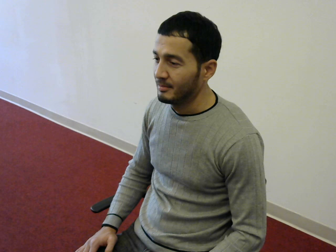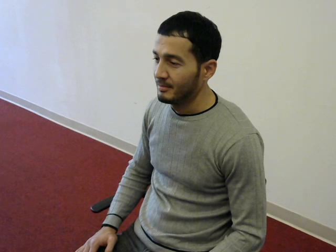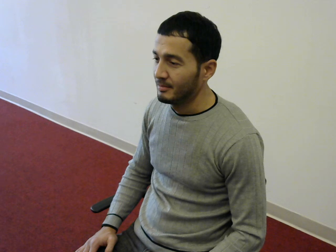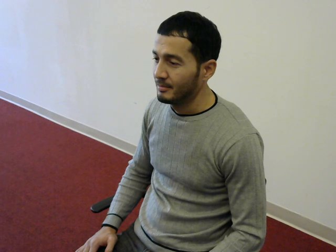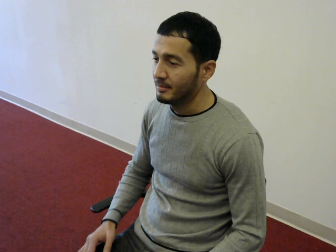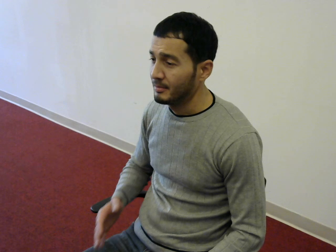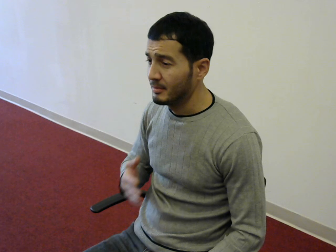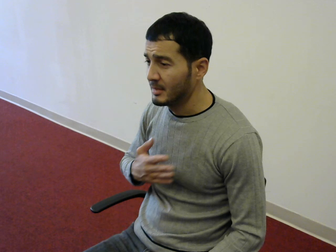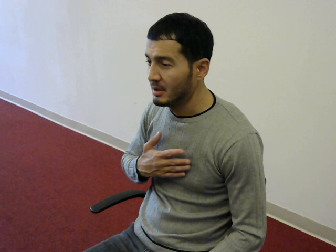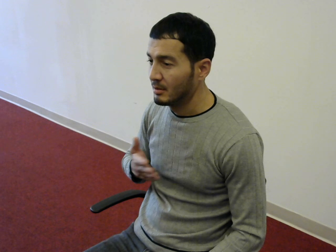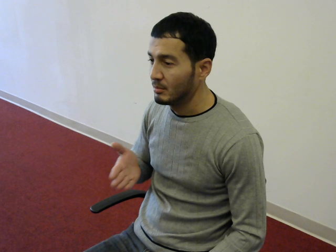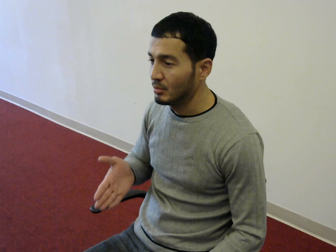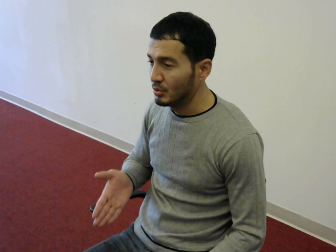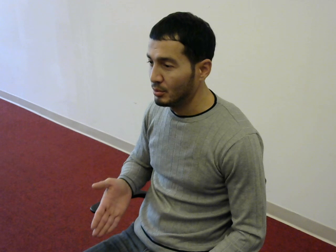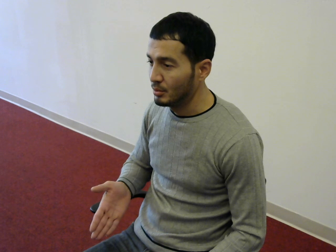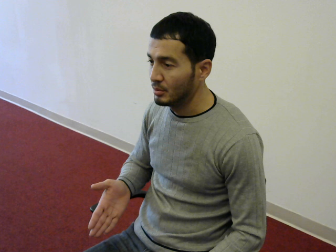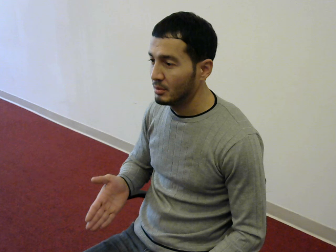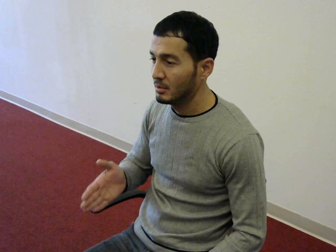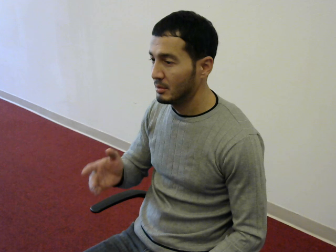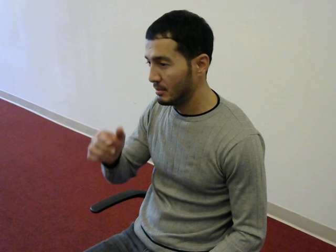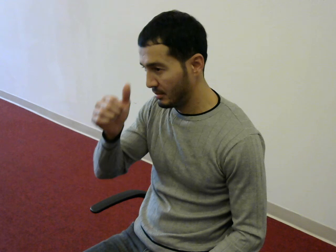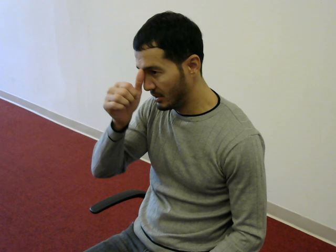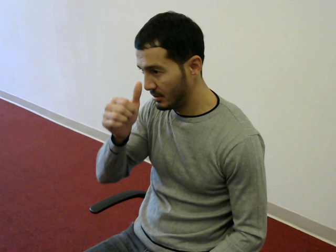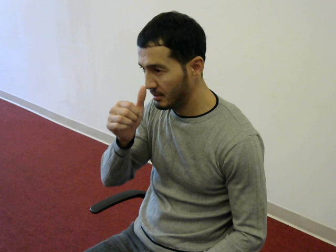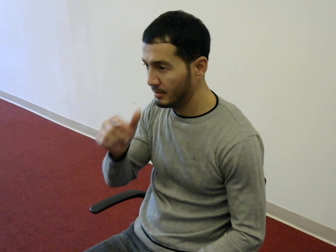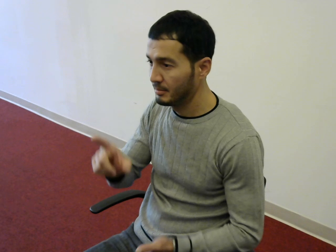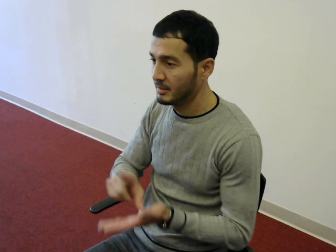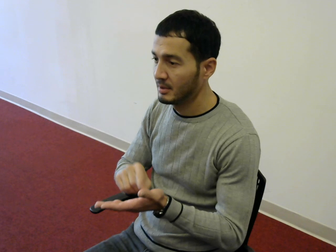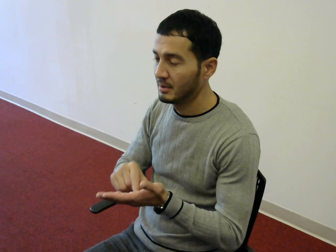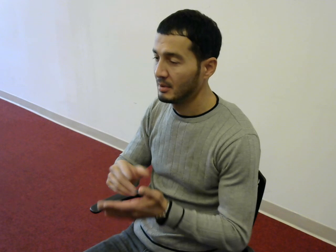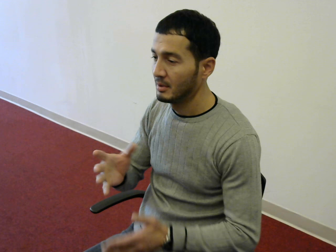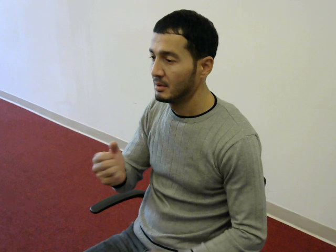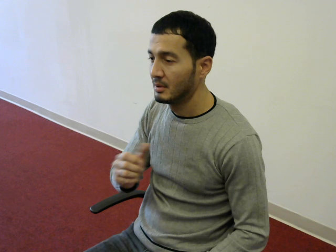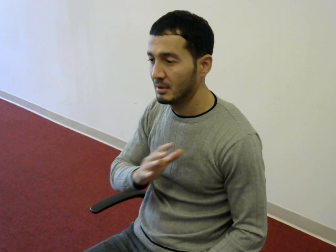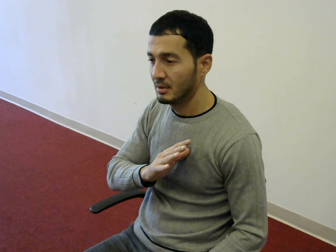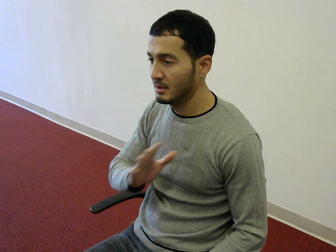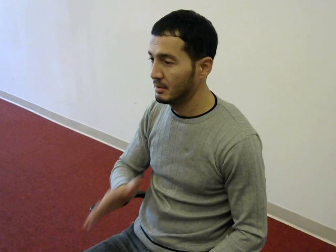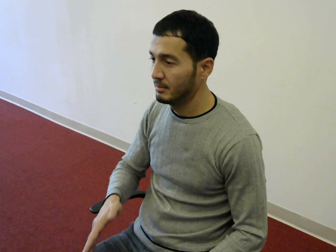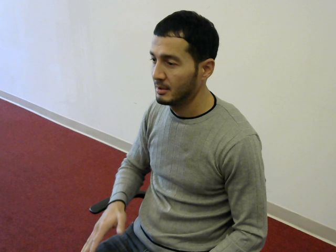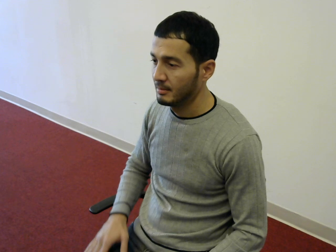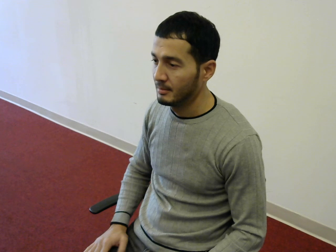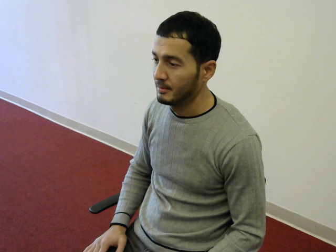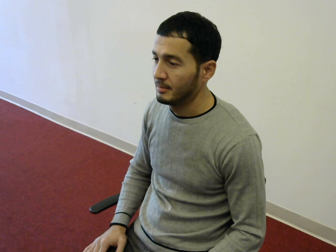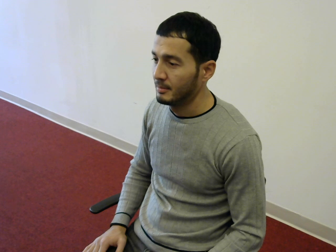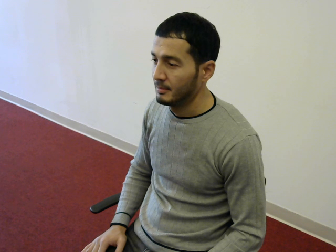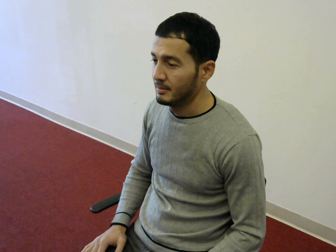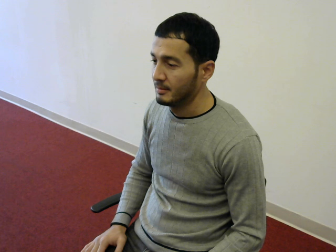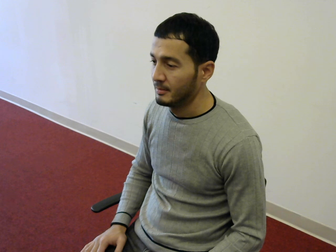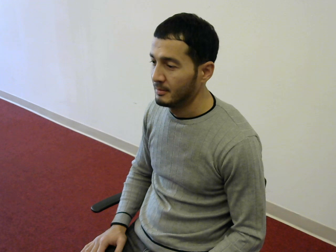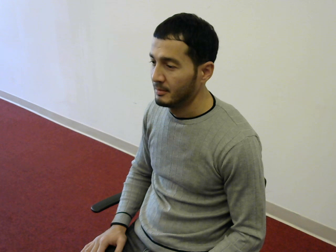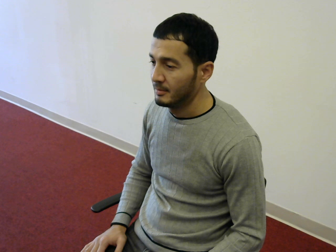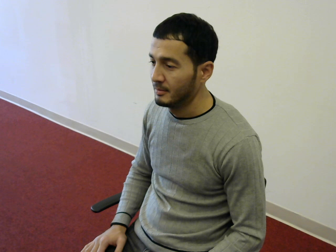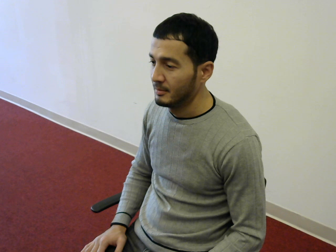Mən bu ay pensiya almamışam